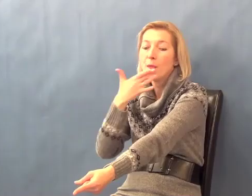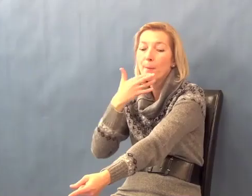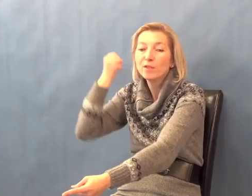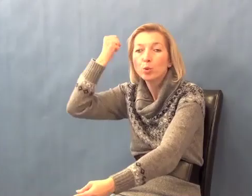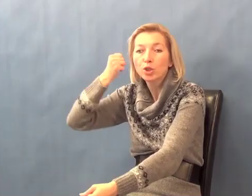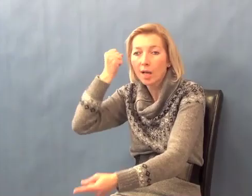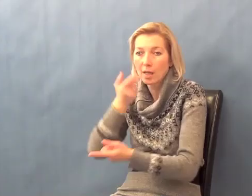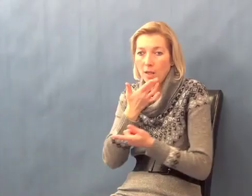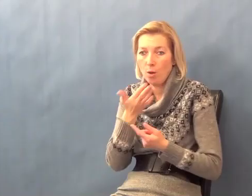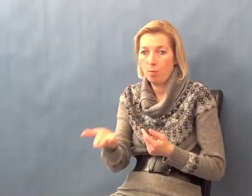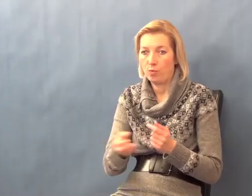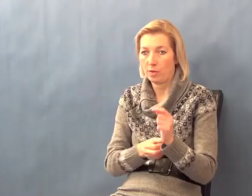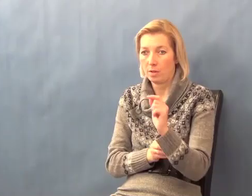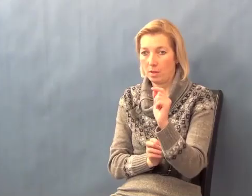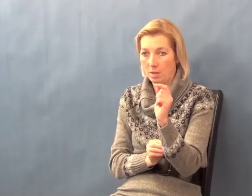Nie mówi nic o suszeniu.